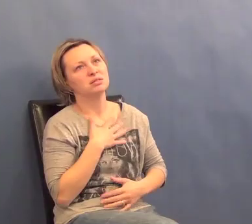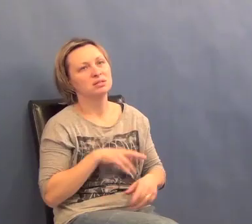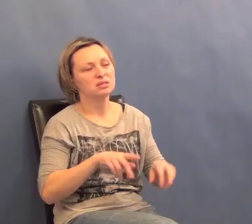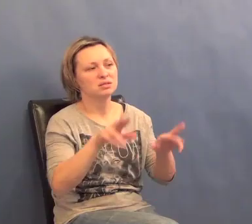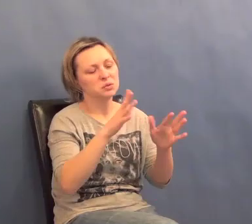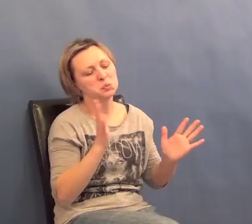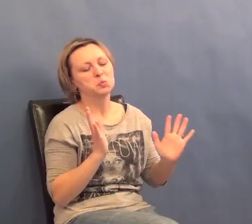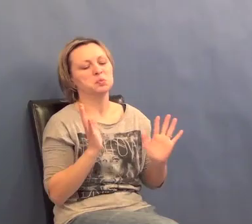Uff, poszłam dalej i było w porządku.